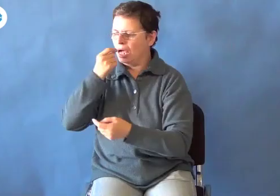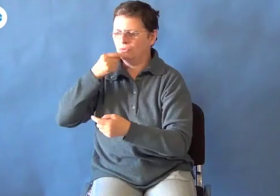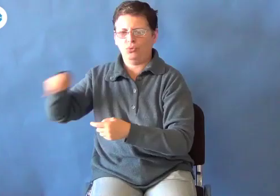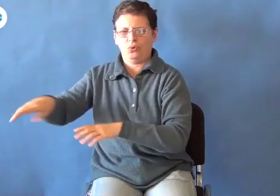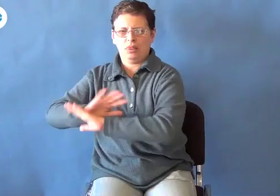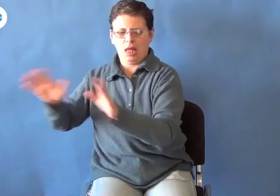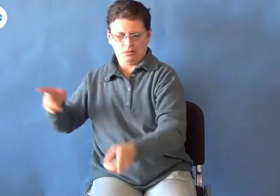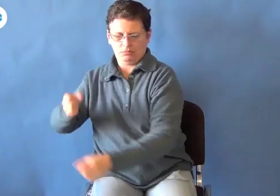Tam nie wolno jeść.